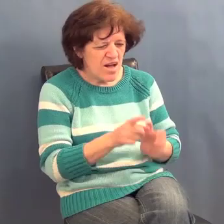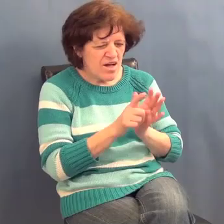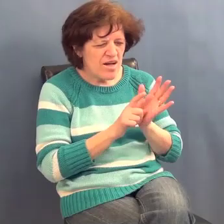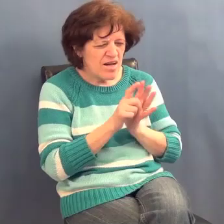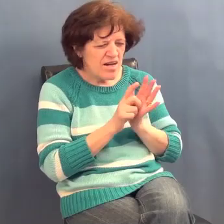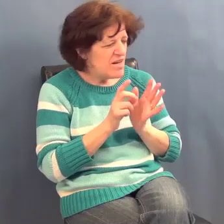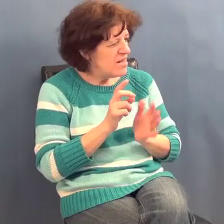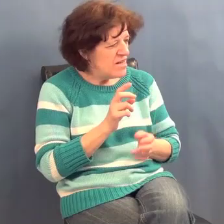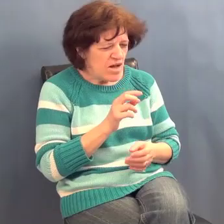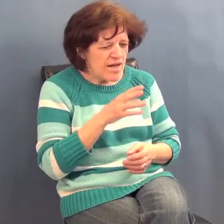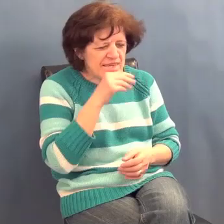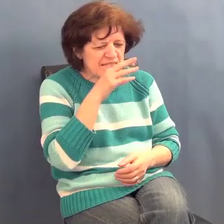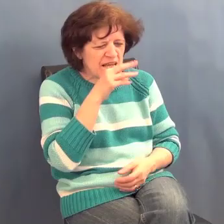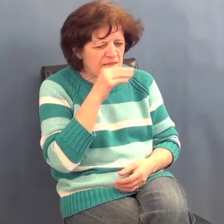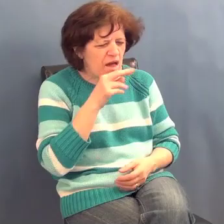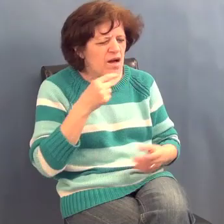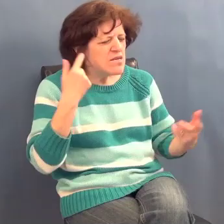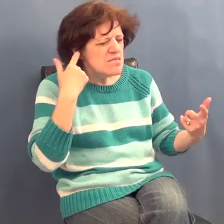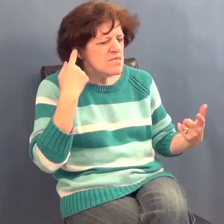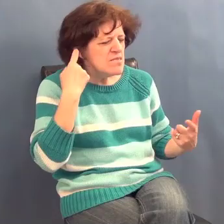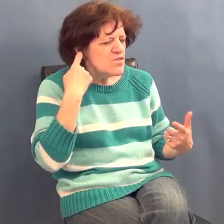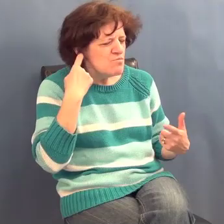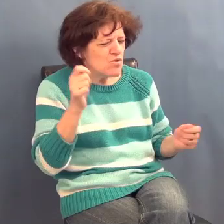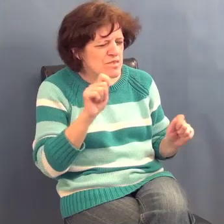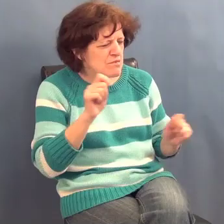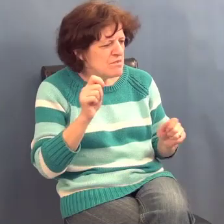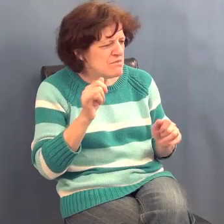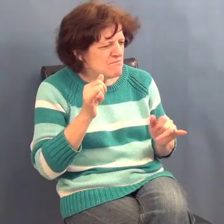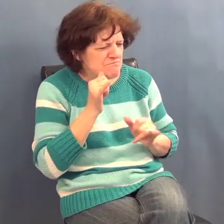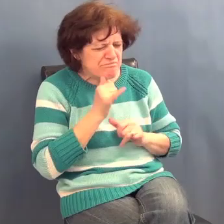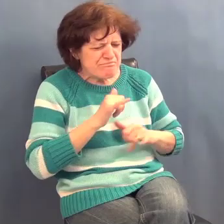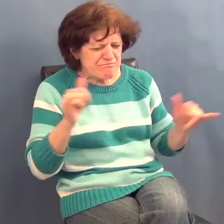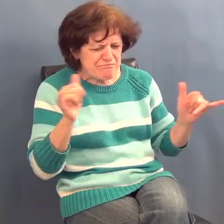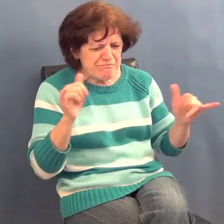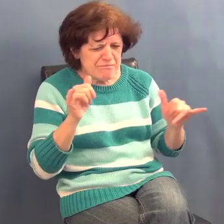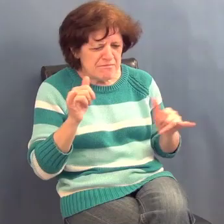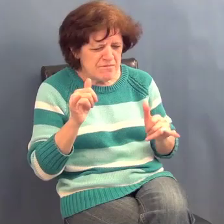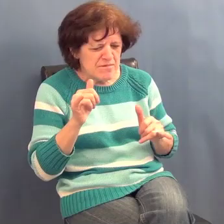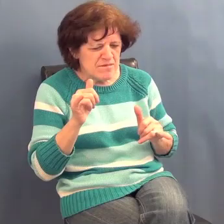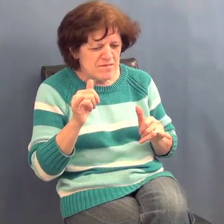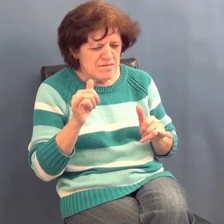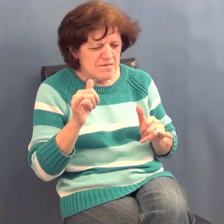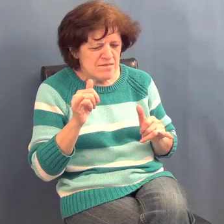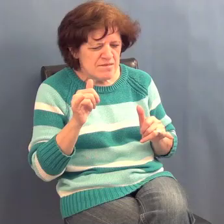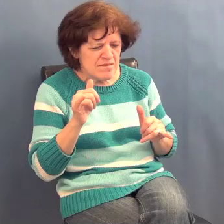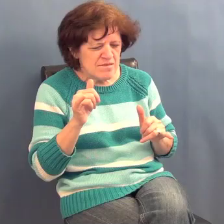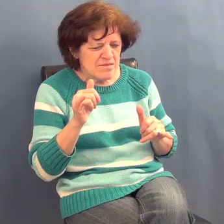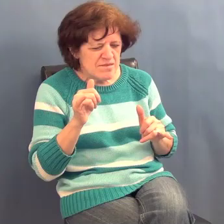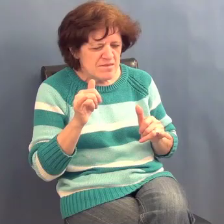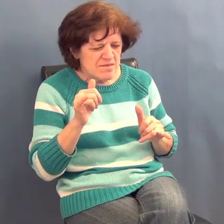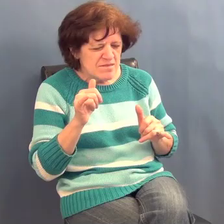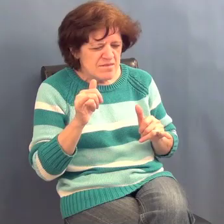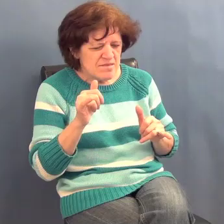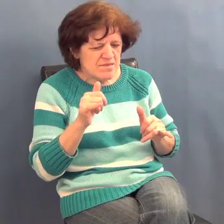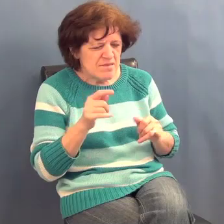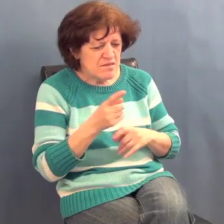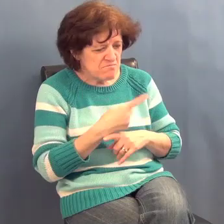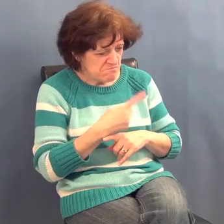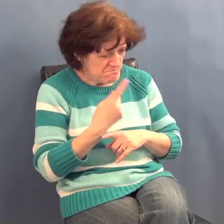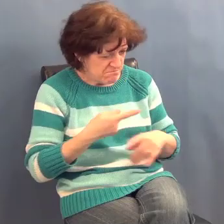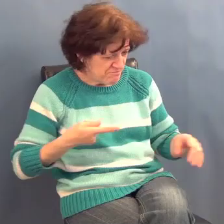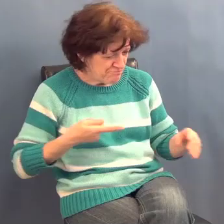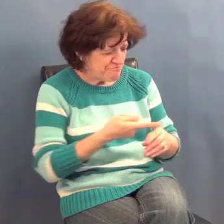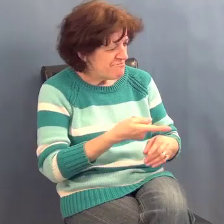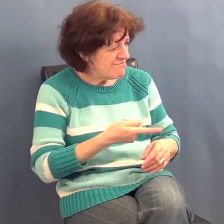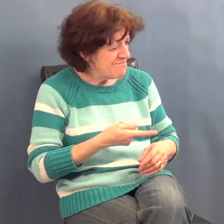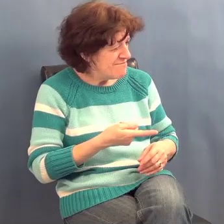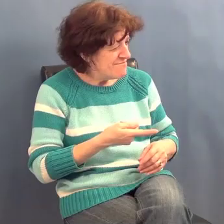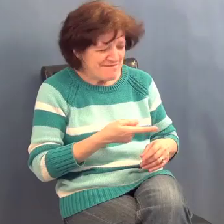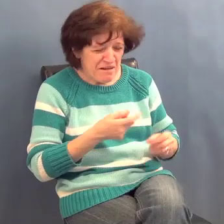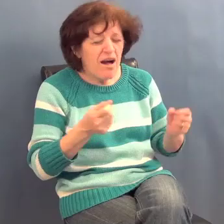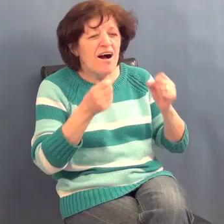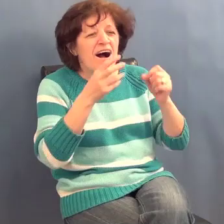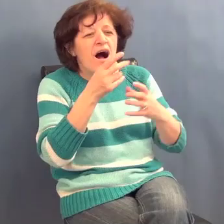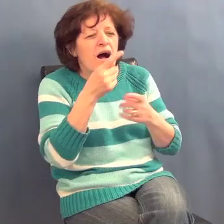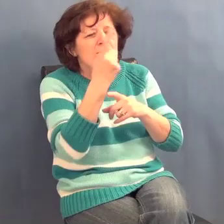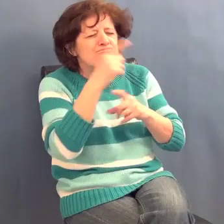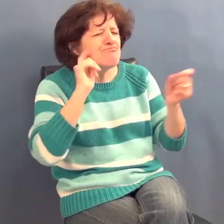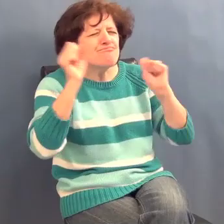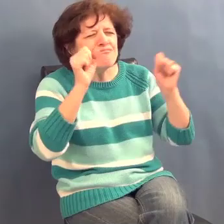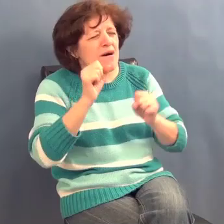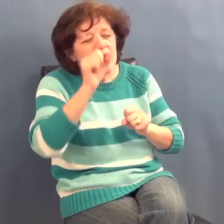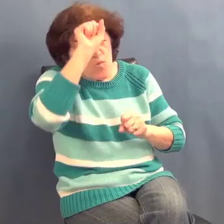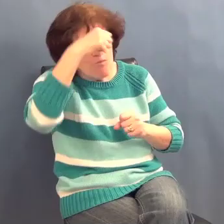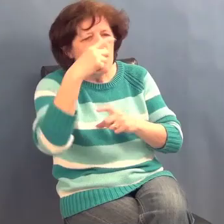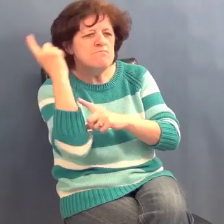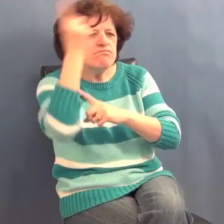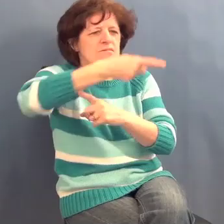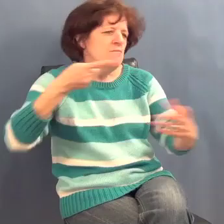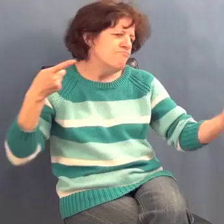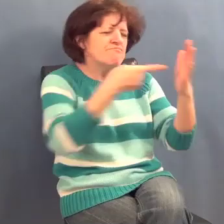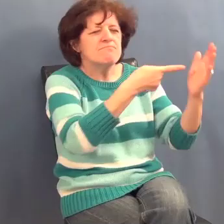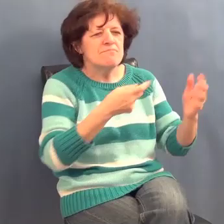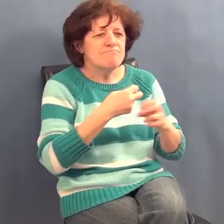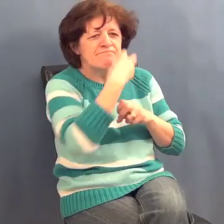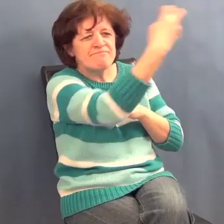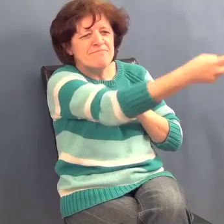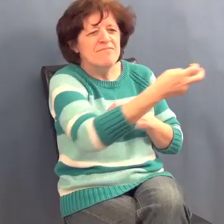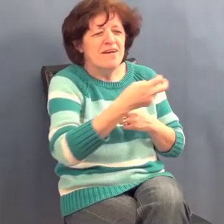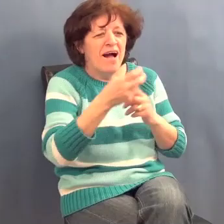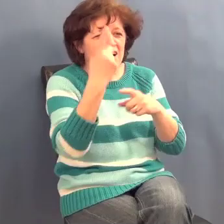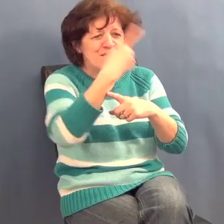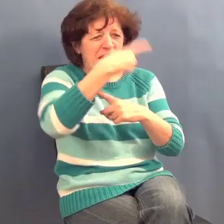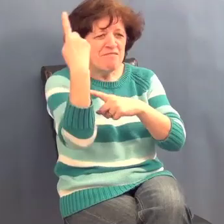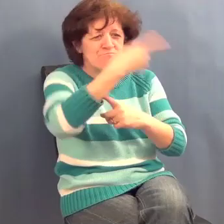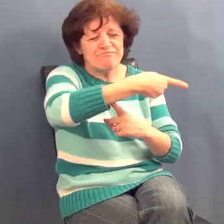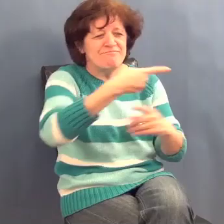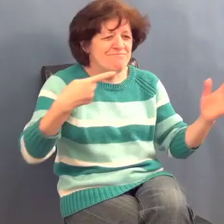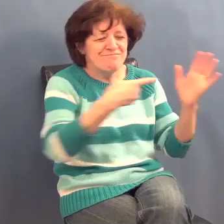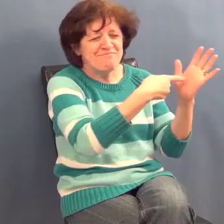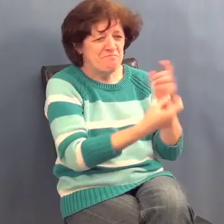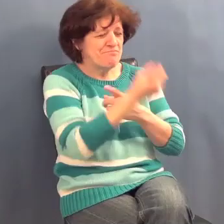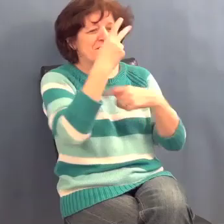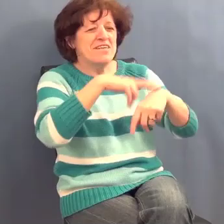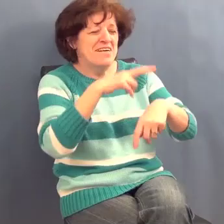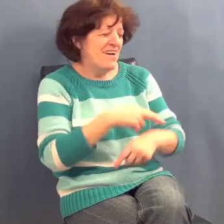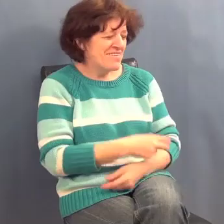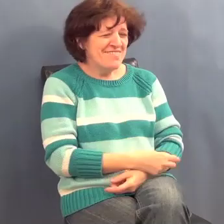Mysz, kaczka, słyszy hałas budzika. Wskazówki zegarka mogą wystrzelić. Tak, zegar uparcie dzwoni. Wskazówka zegara trafia mysz, ta wyskakuje z łóżka. Wskazówki zegarka trafiają. Taki jest zegar.